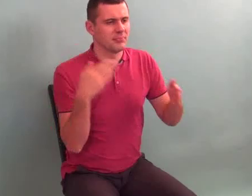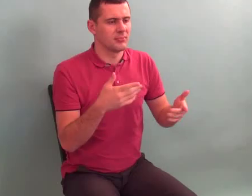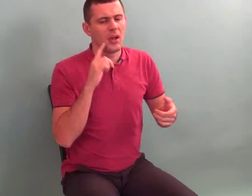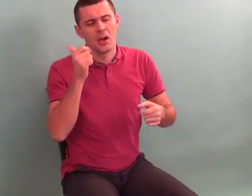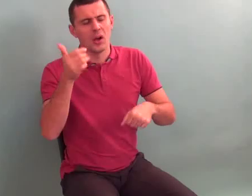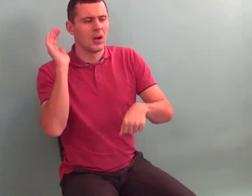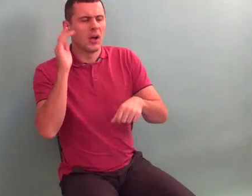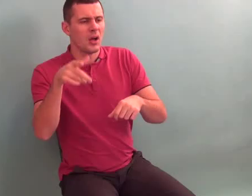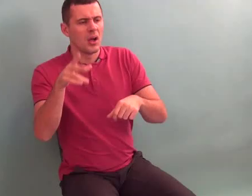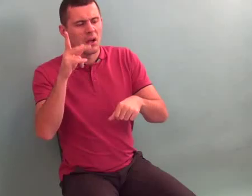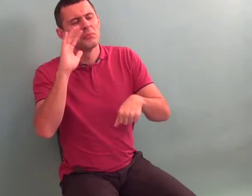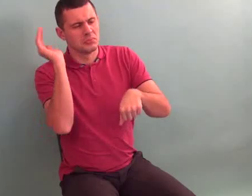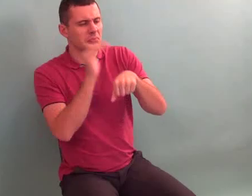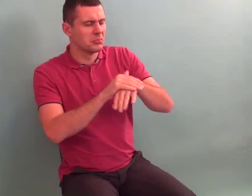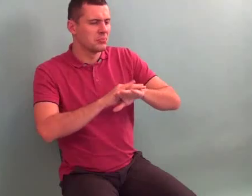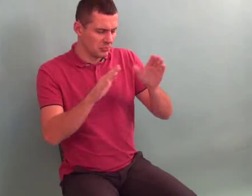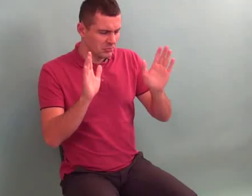Pozostali koledzy zgadzają się, żeby poszedł.